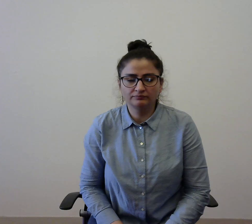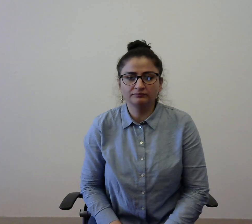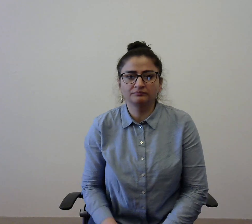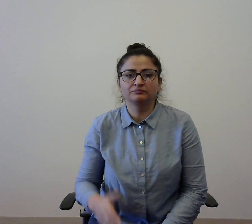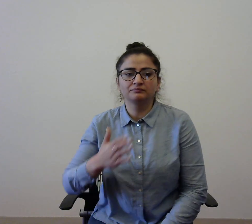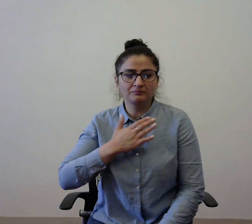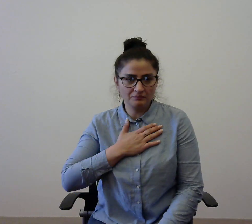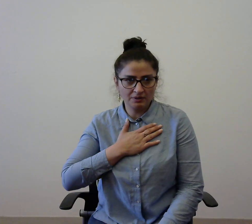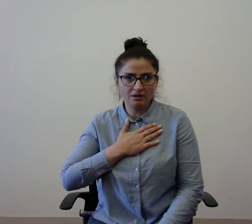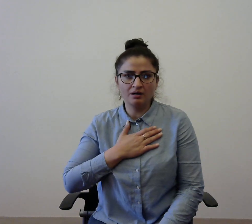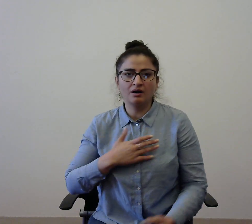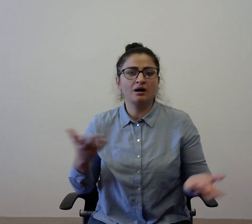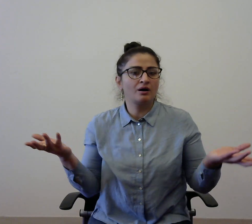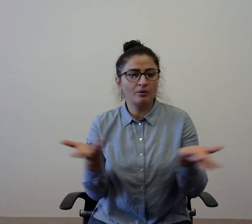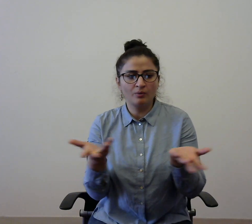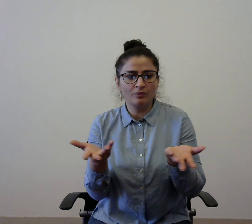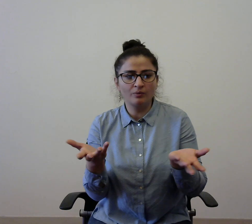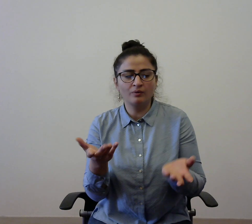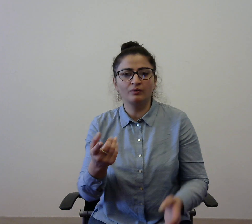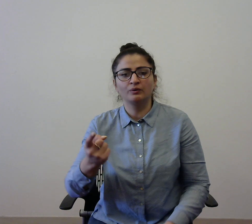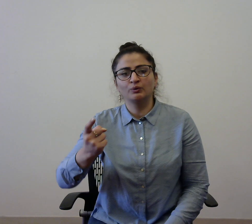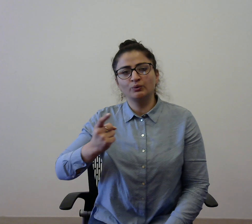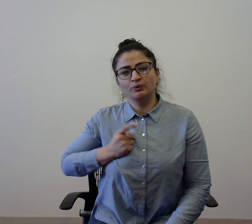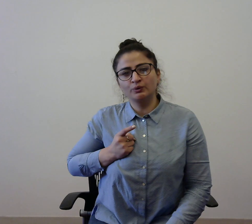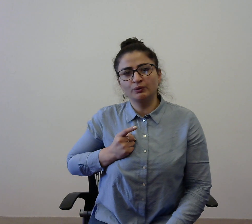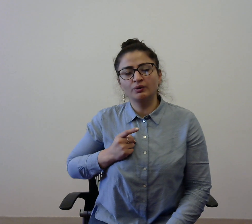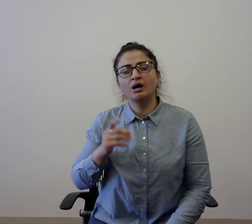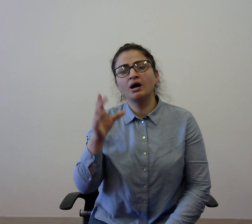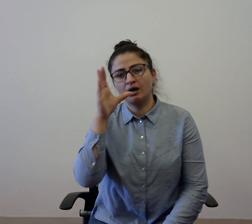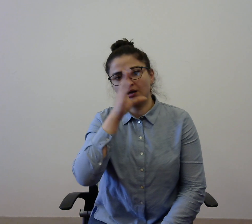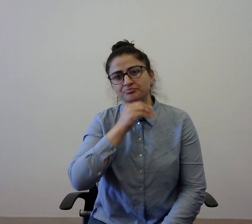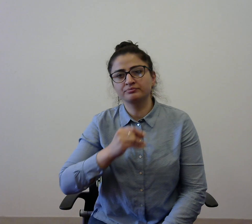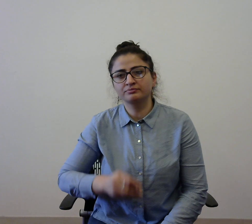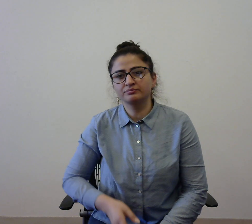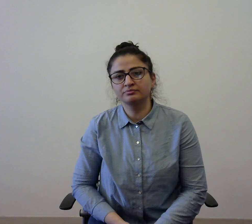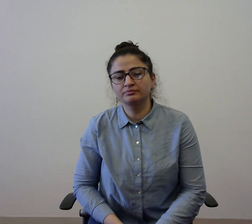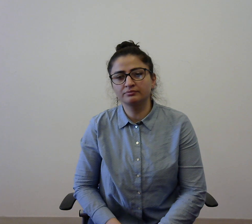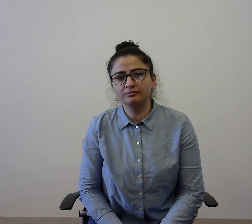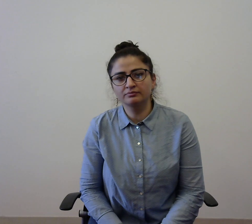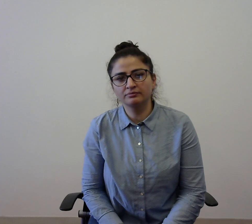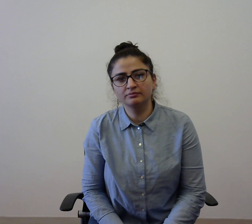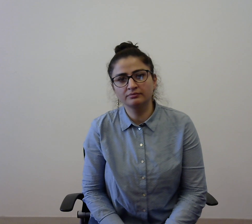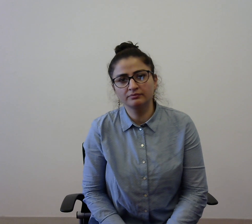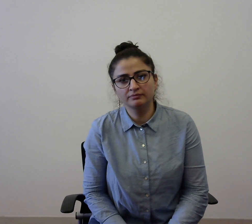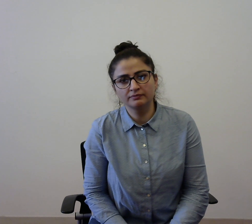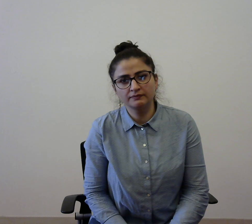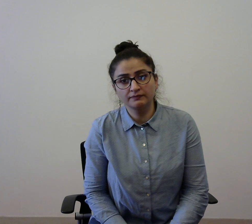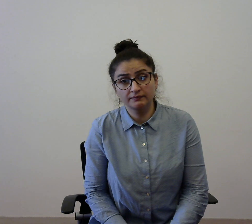Mən harda gözləyə bilərəm?